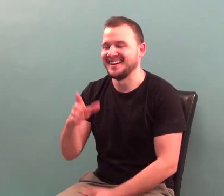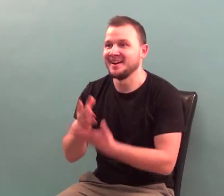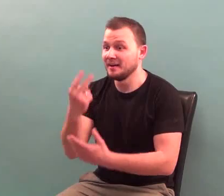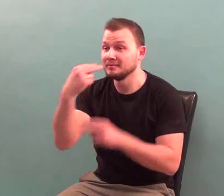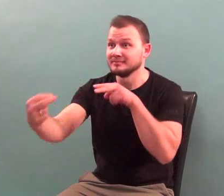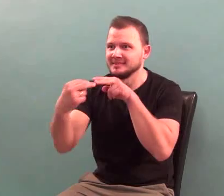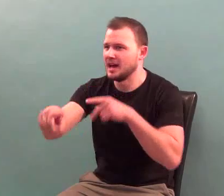Nagle ich spojrzenia się spotykają.